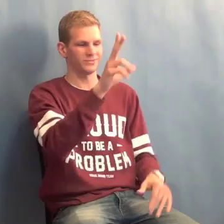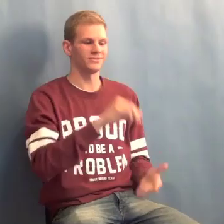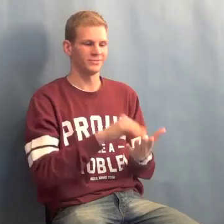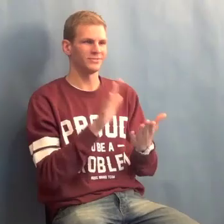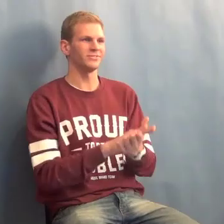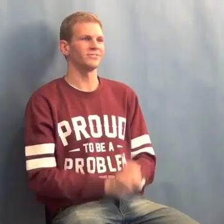Zapisuję.